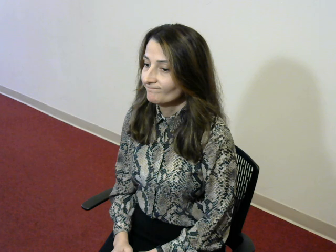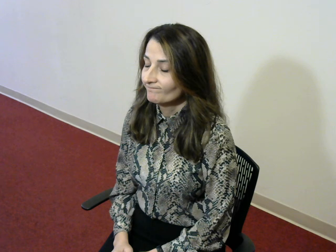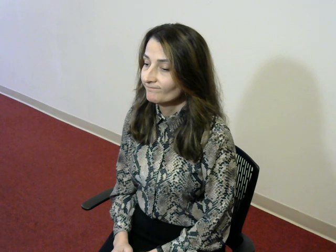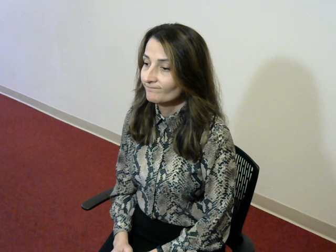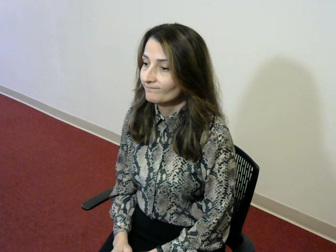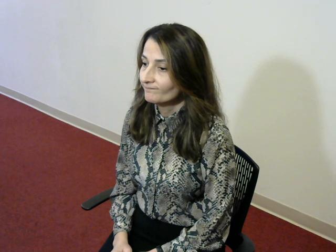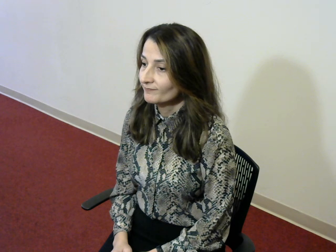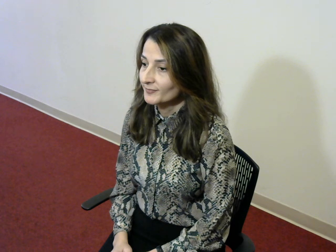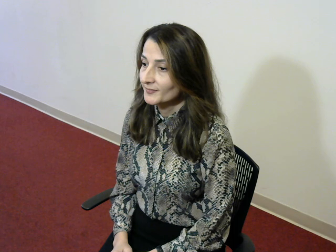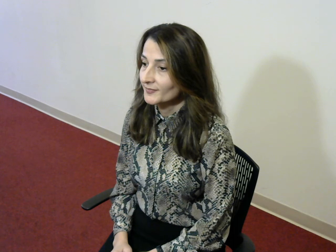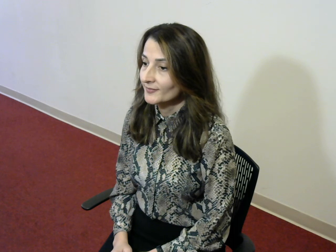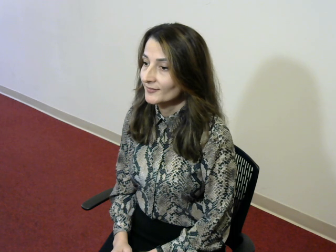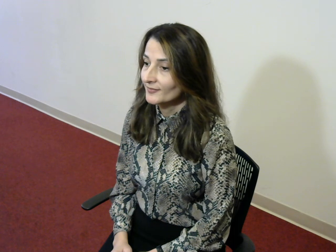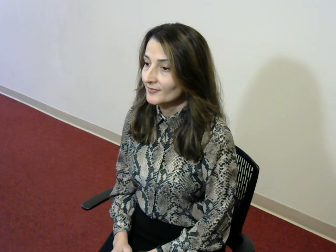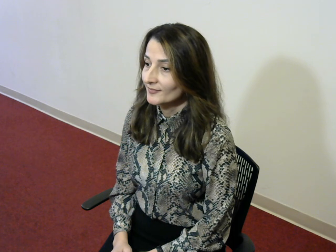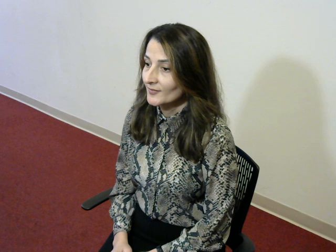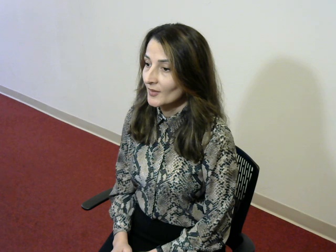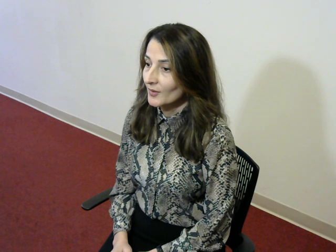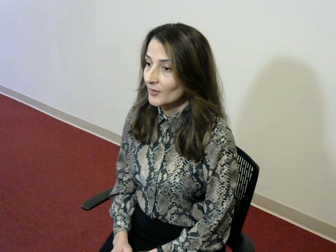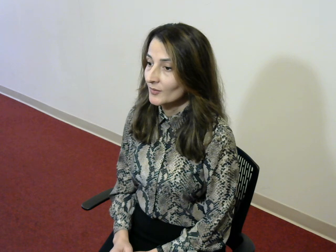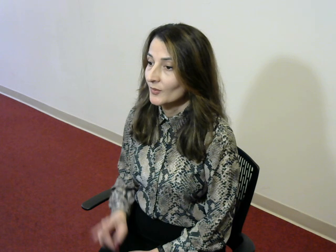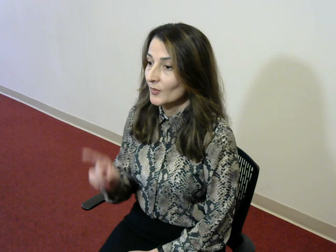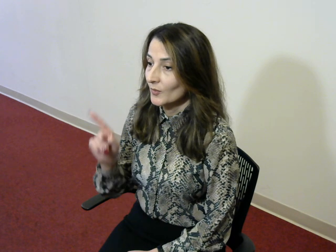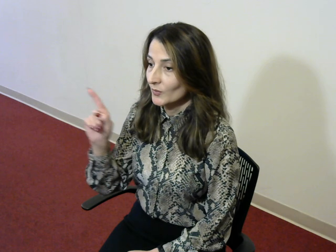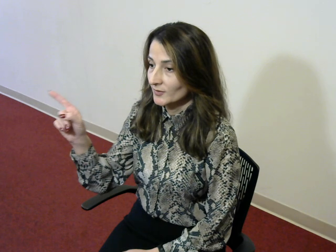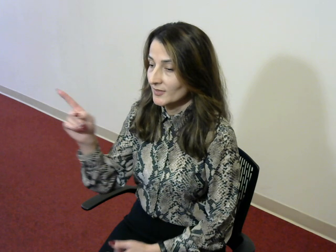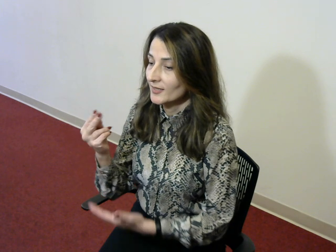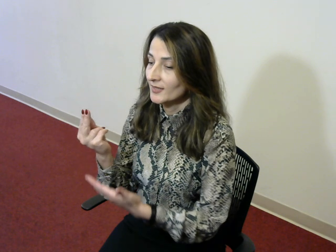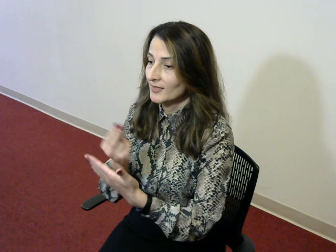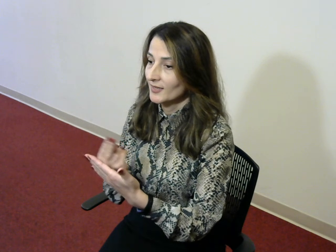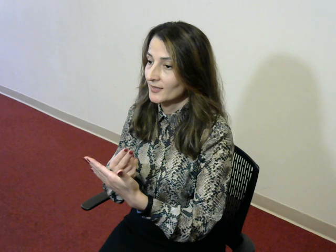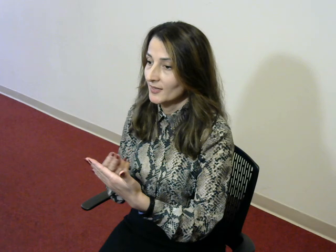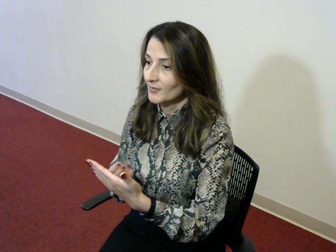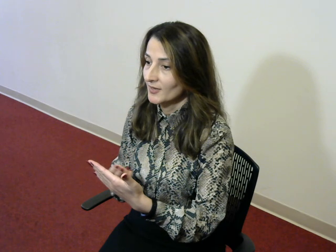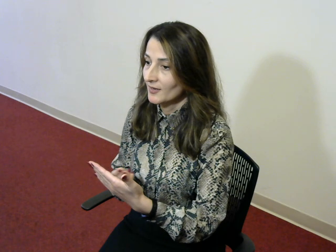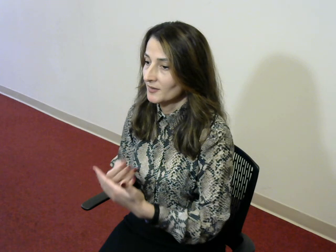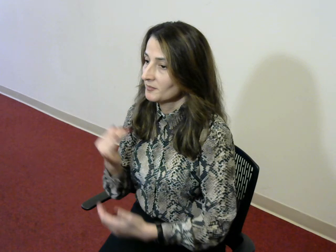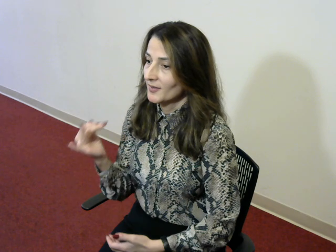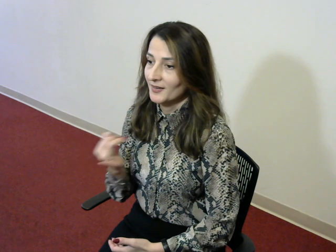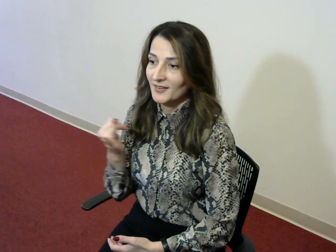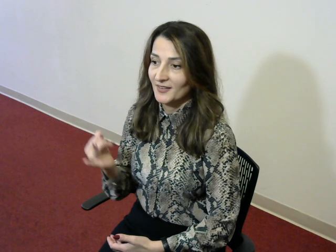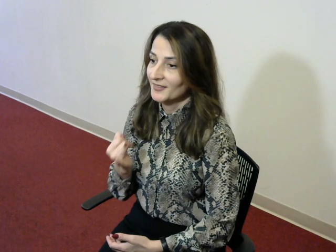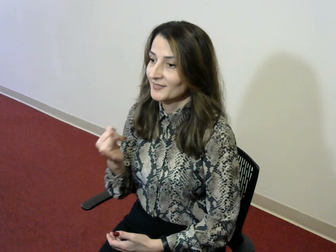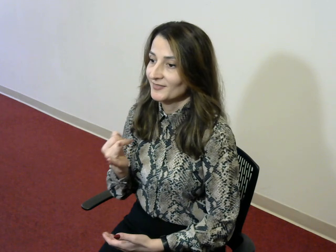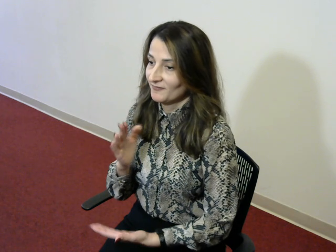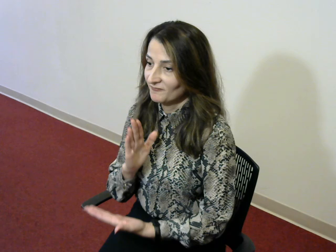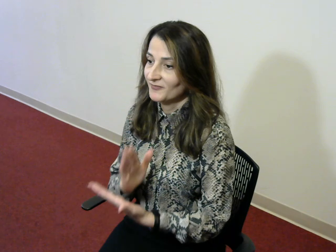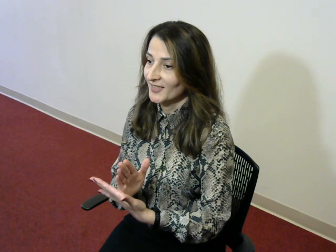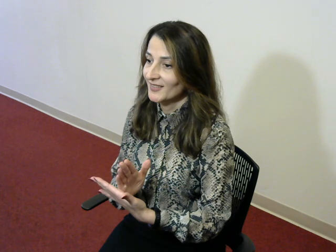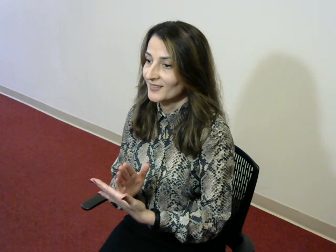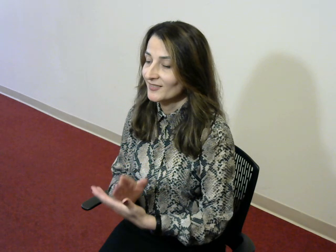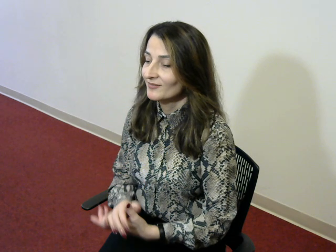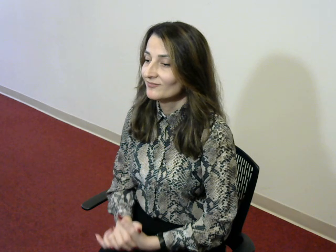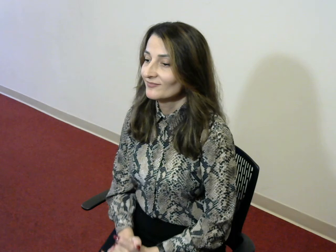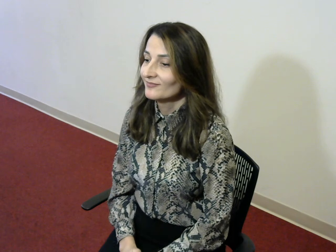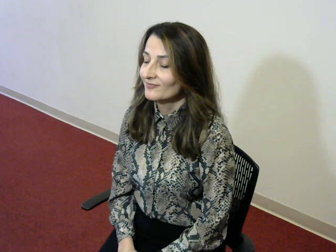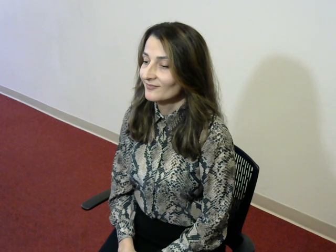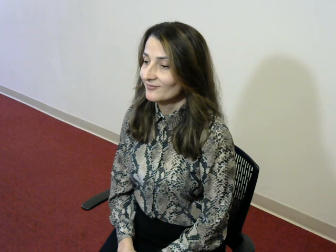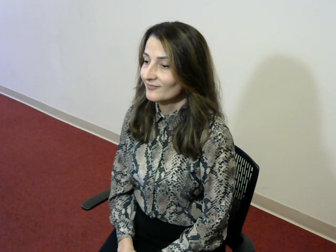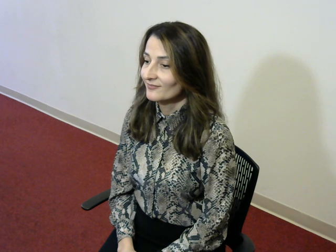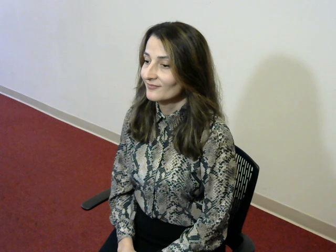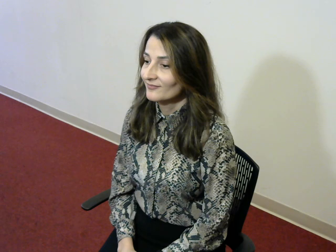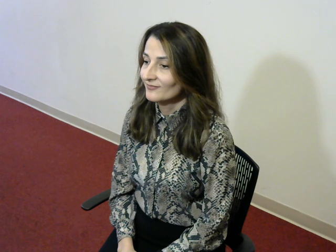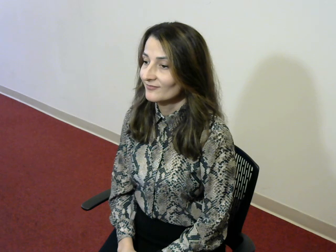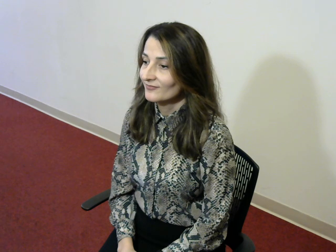Onun rəsmə marağı var